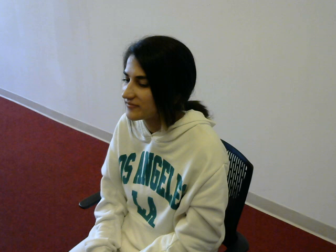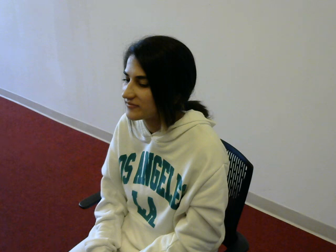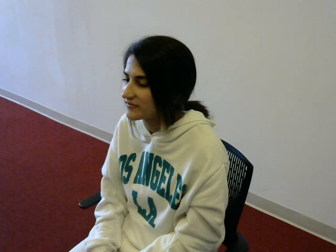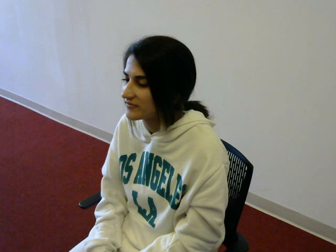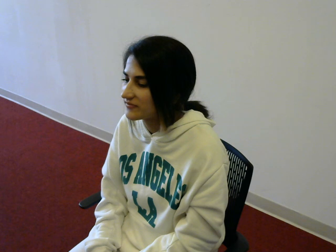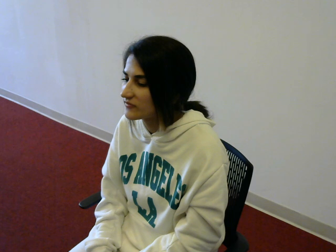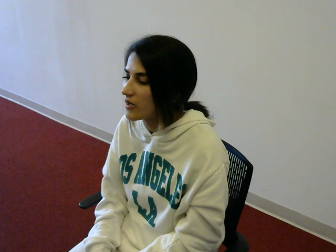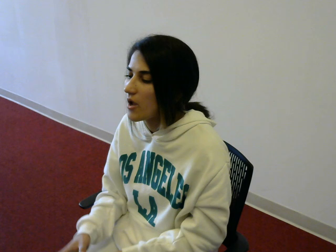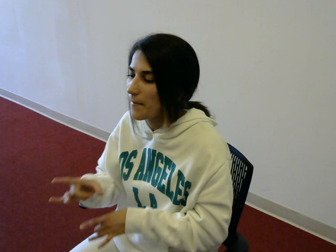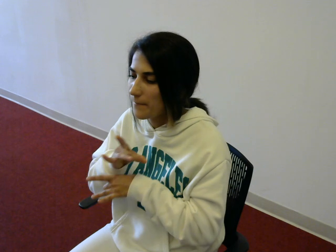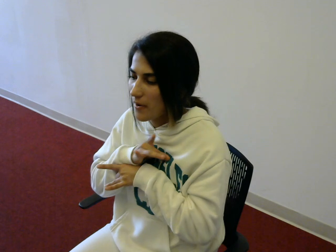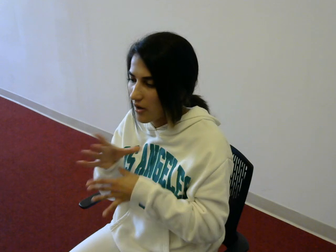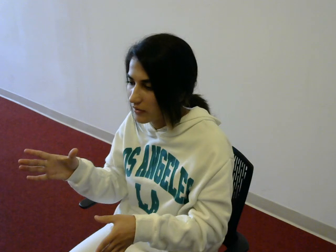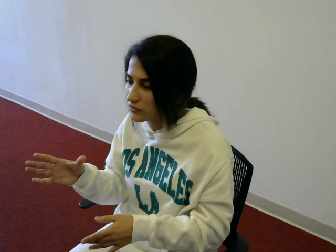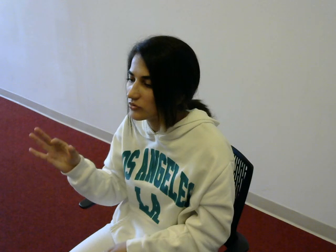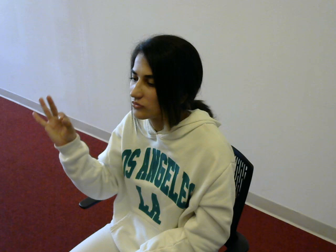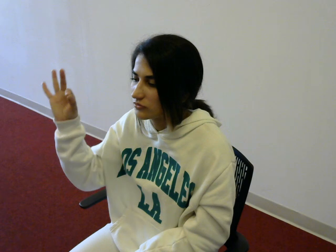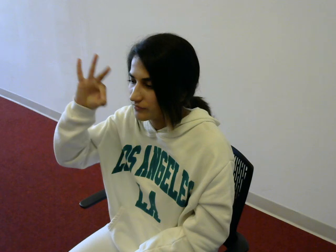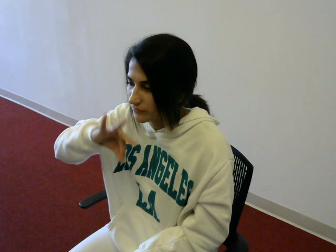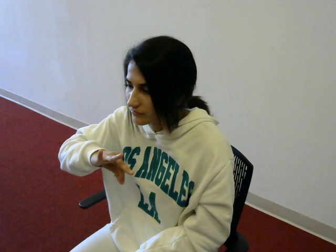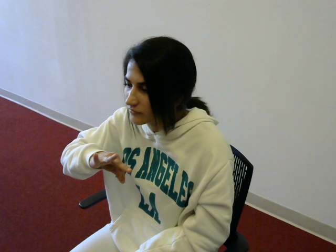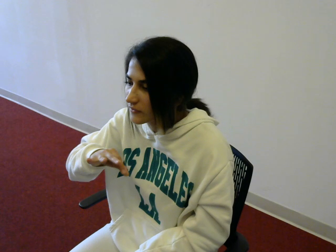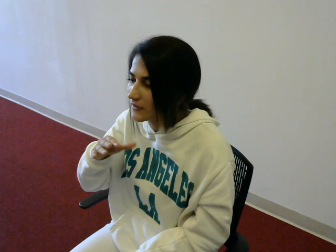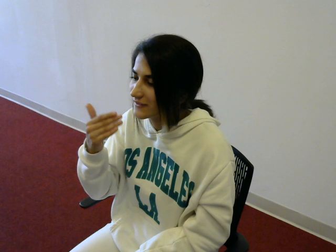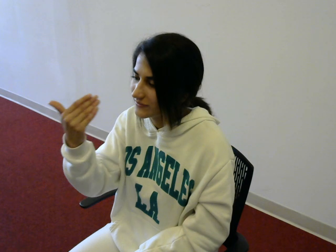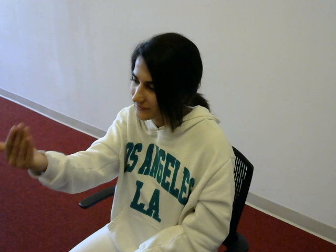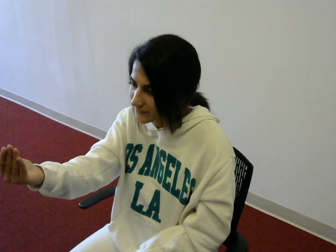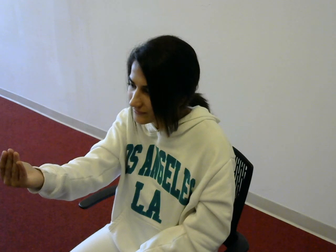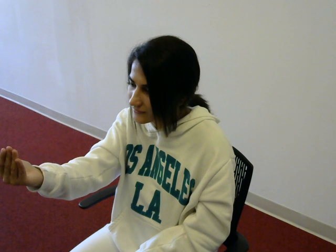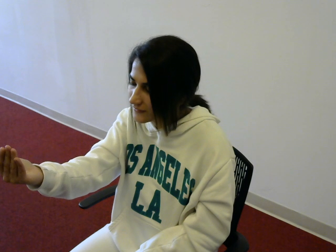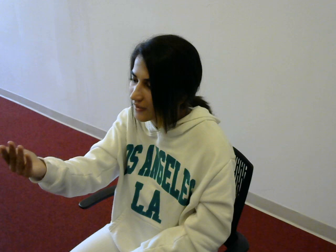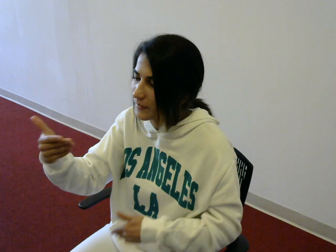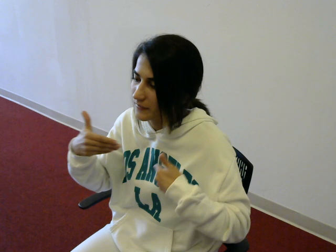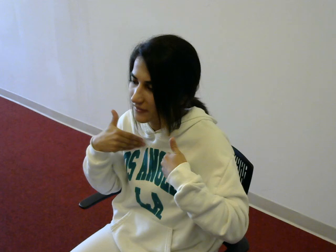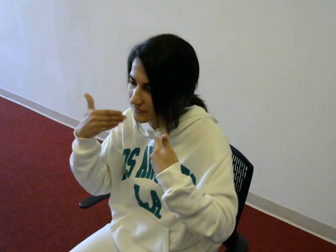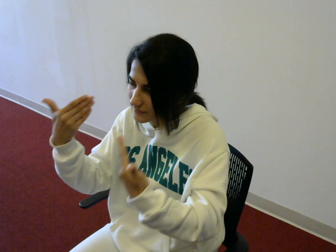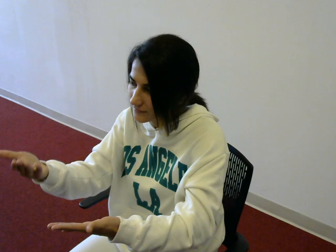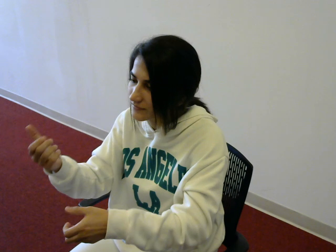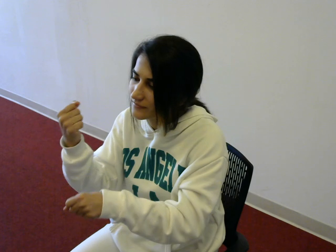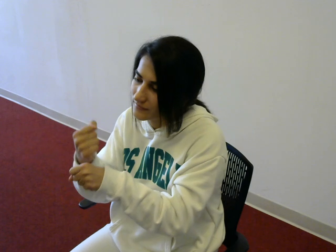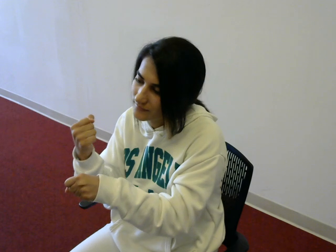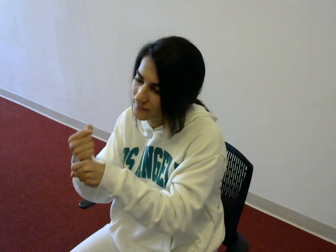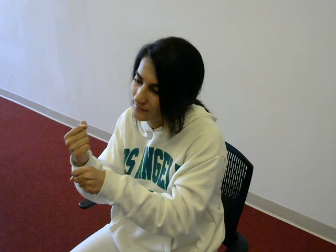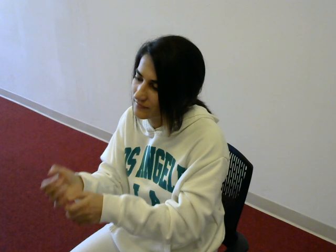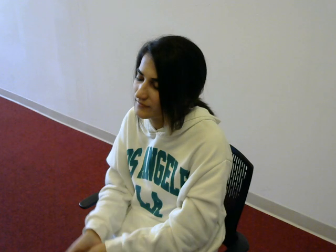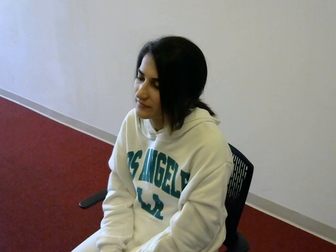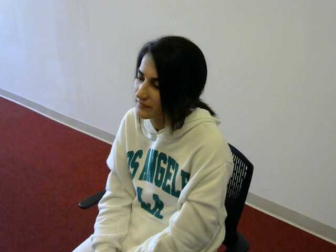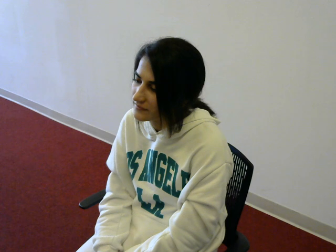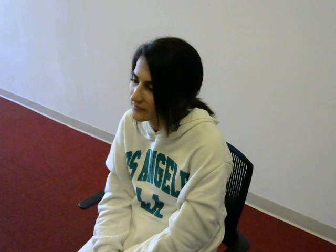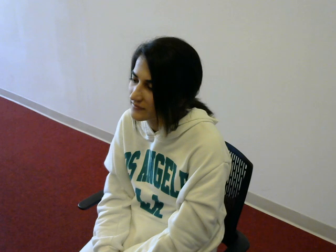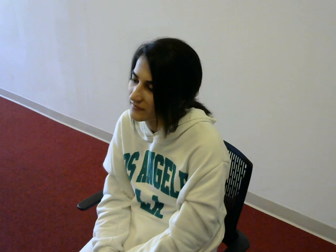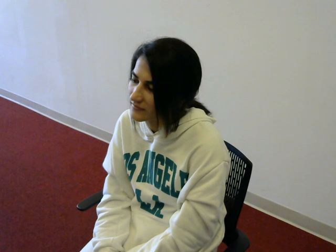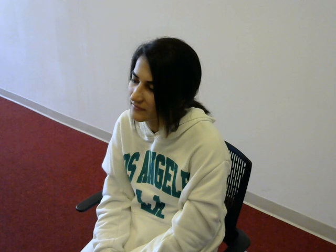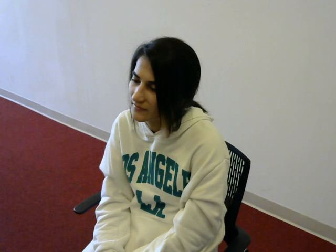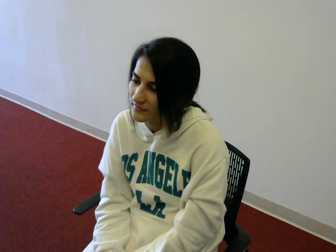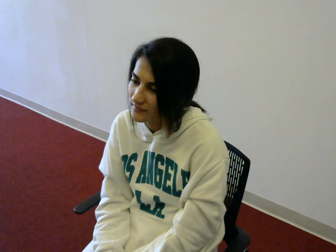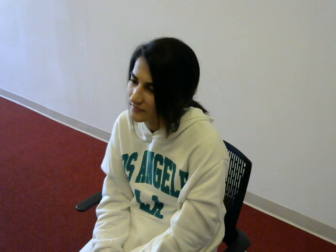Bayram münasibətilə sizi təbrik edirəm